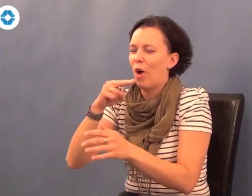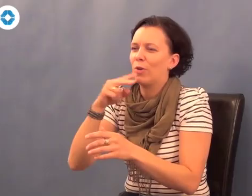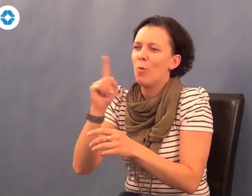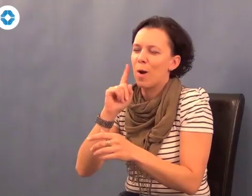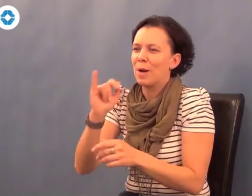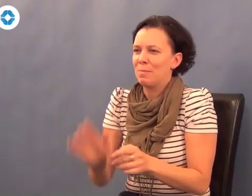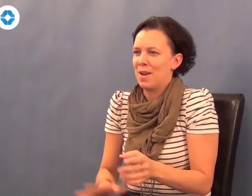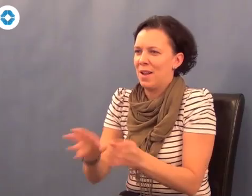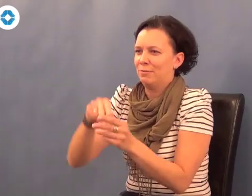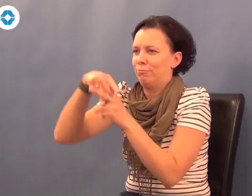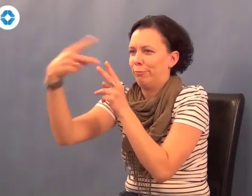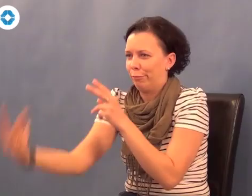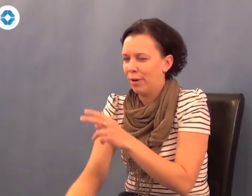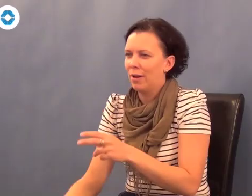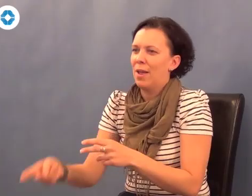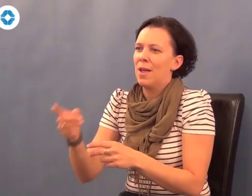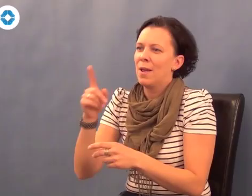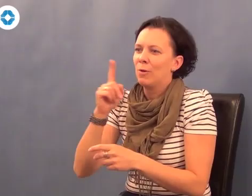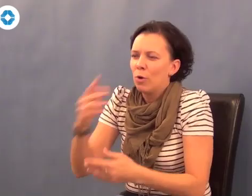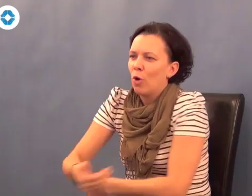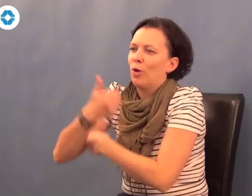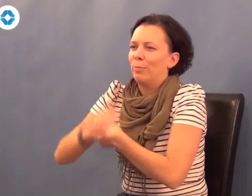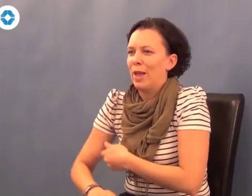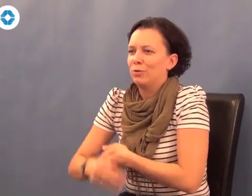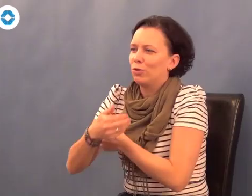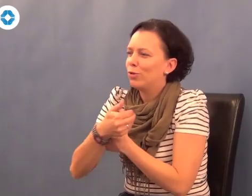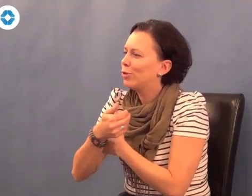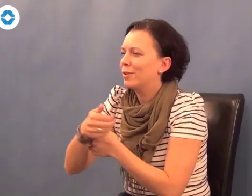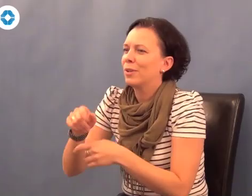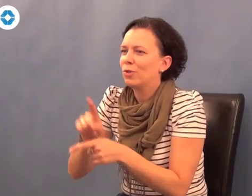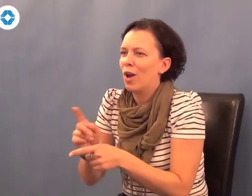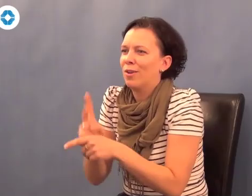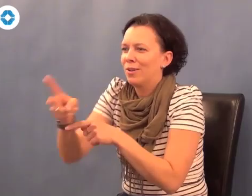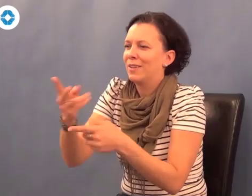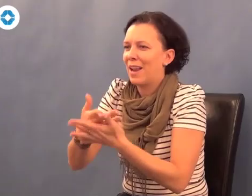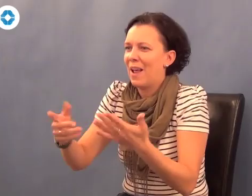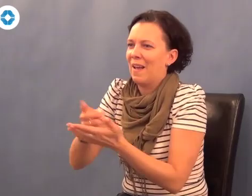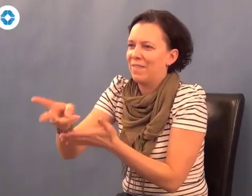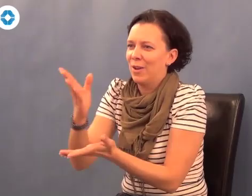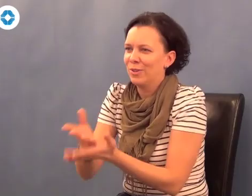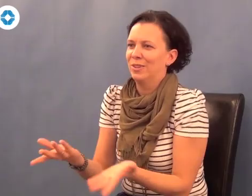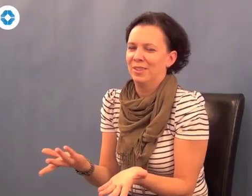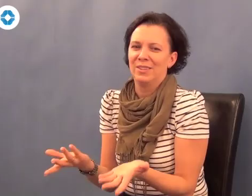Chłopak razem z psem wpadają do wody, chłopak bierze go szybko na ręce i wychodzą na trawę, już.